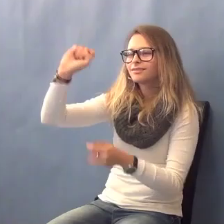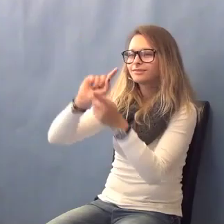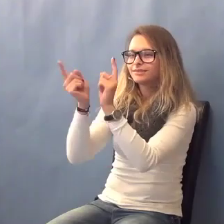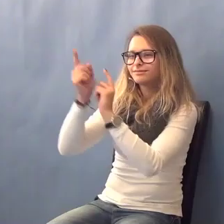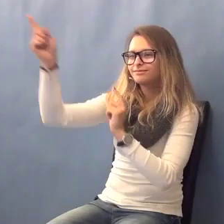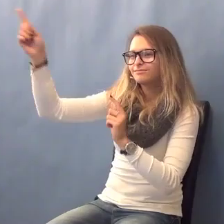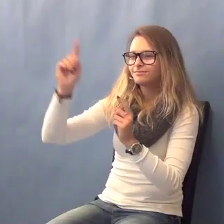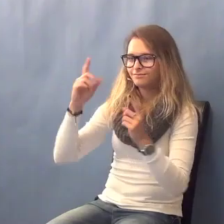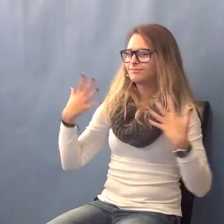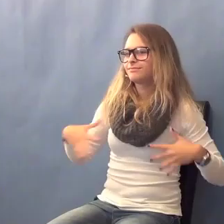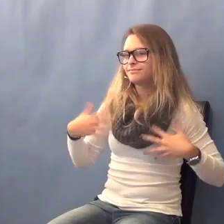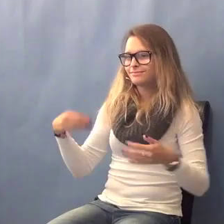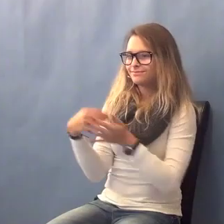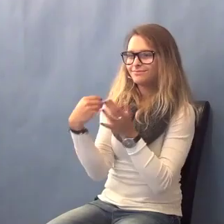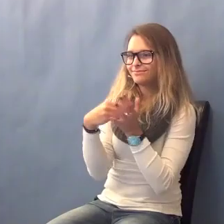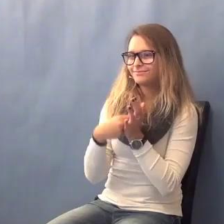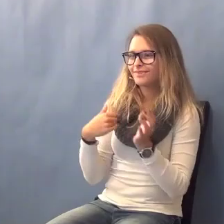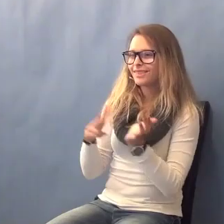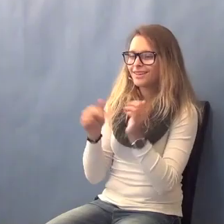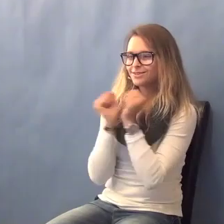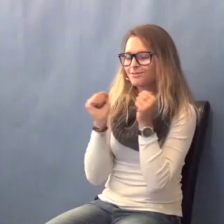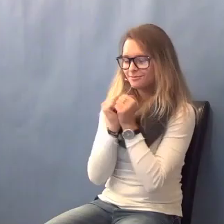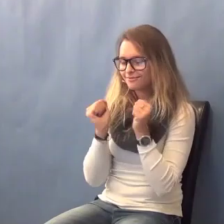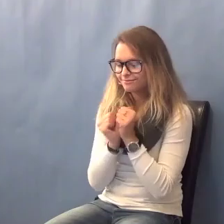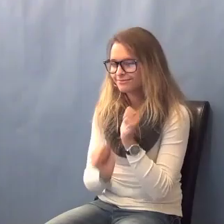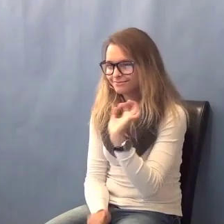Zrobimy zakupy, kupimy ubrania na zimę.